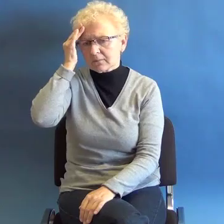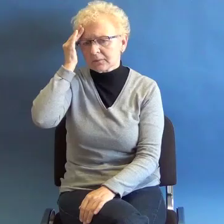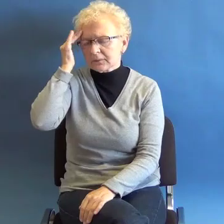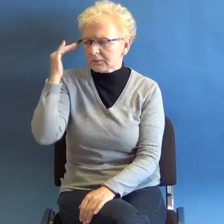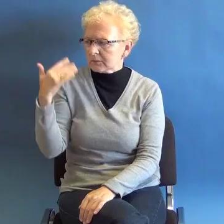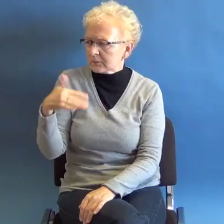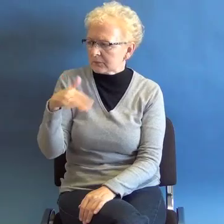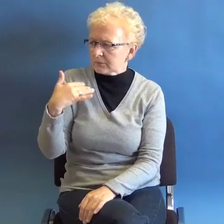Łał.